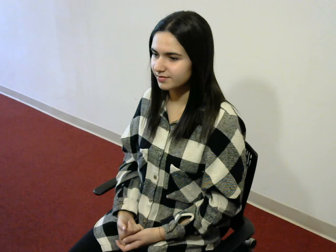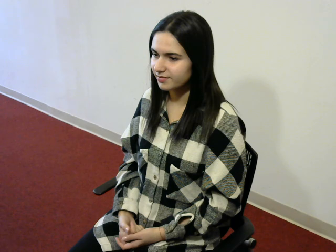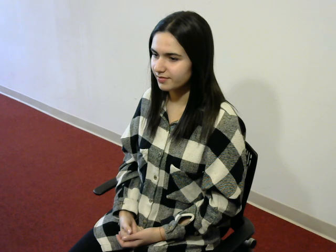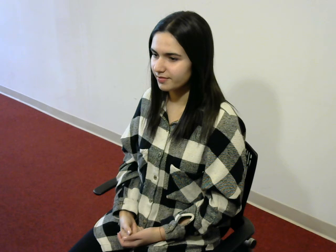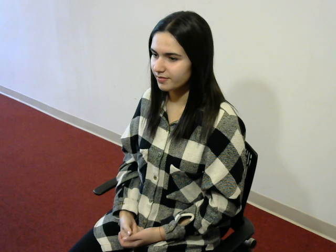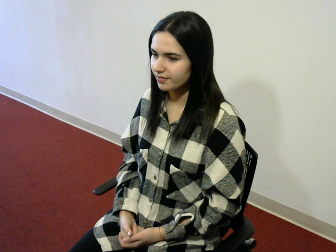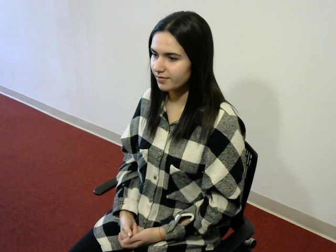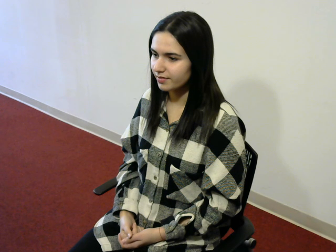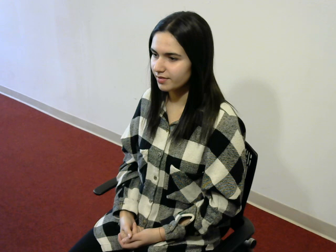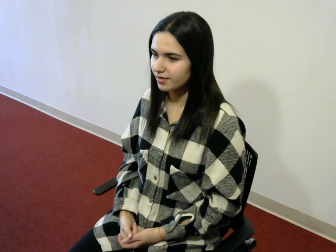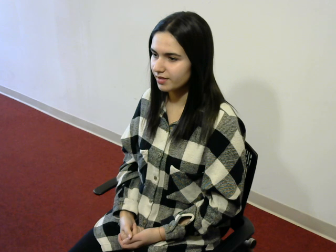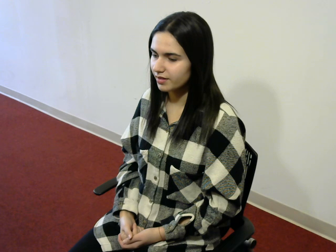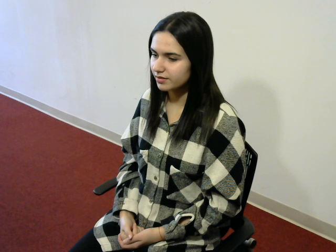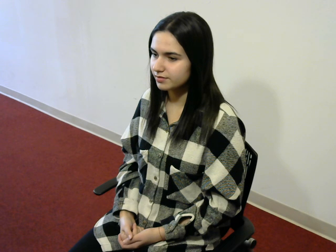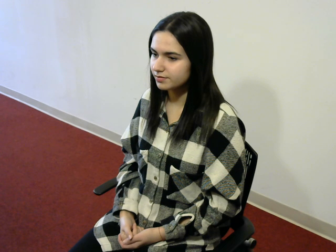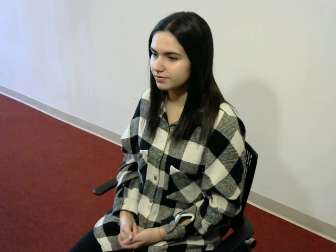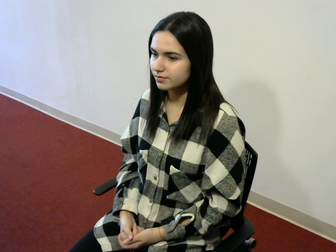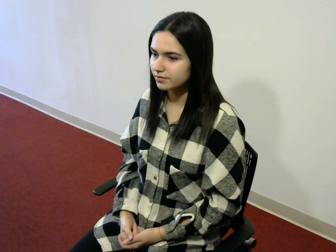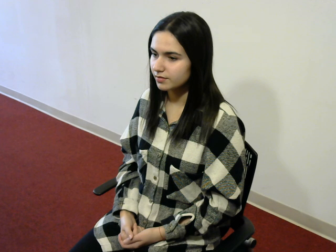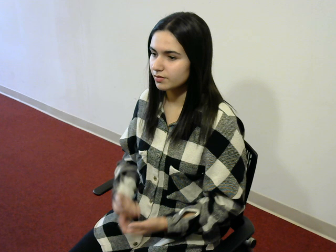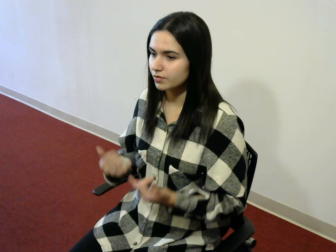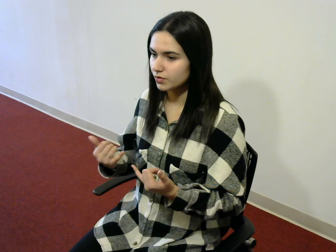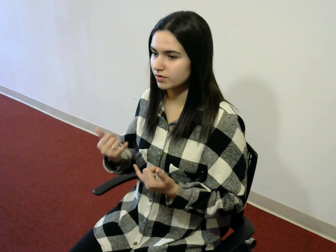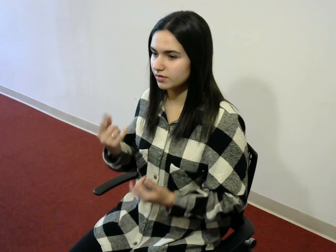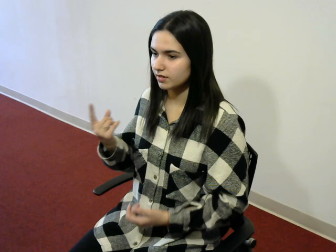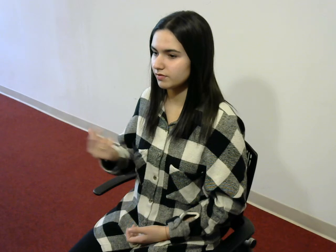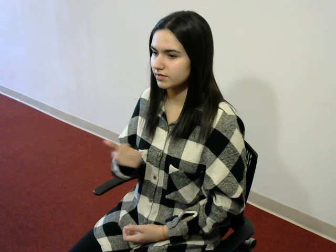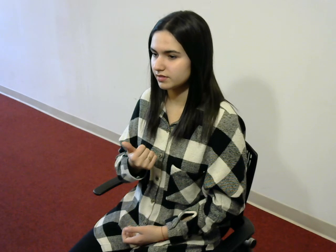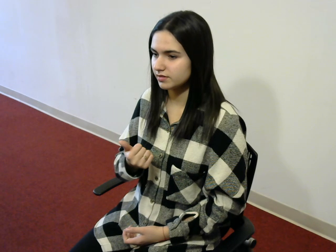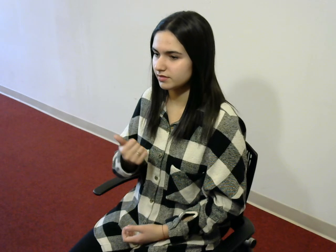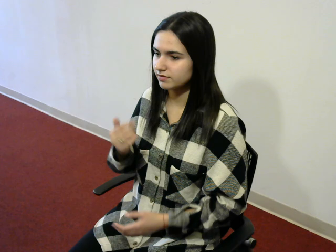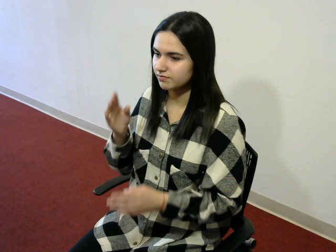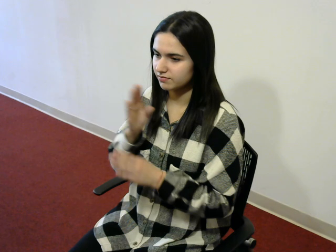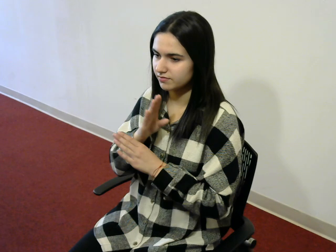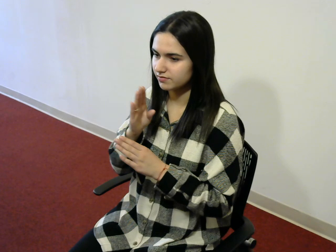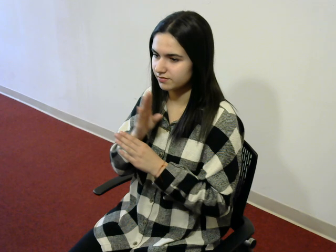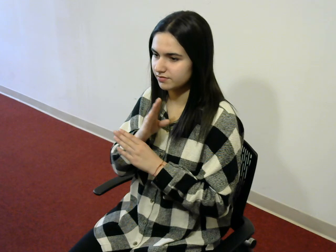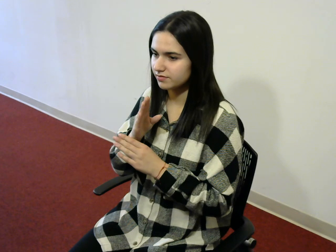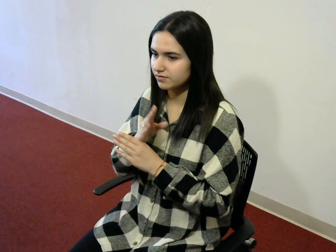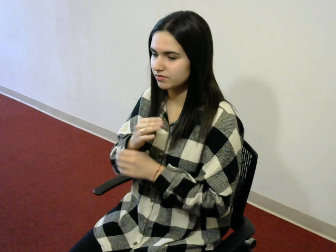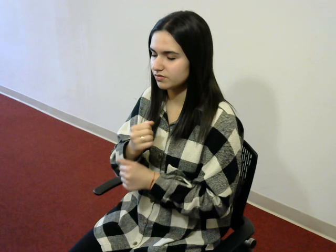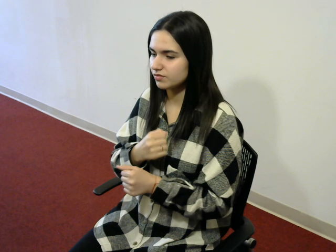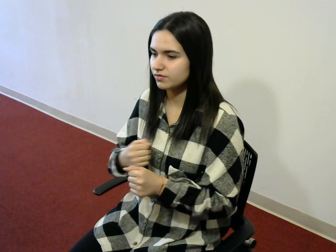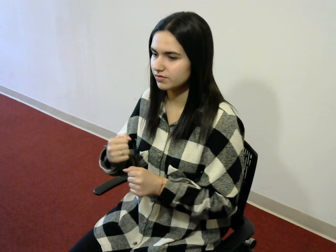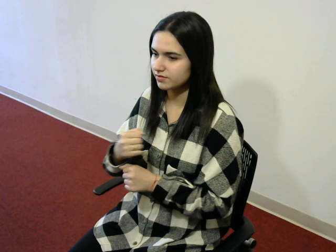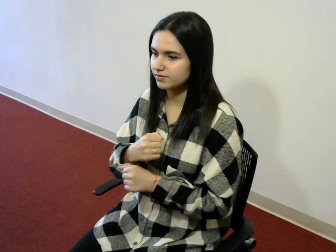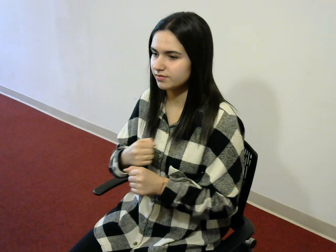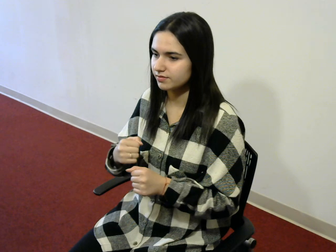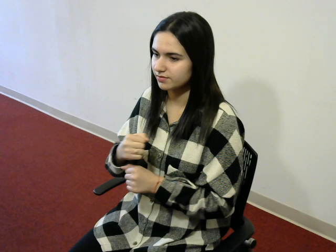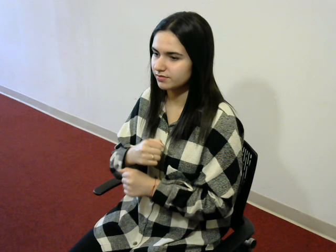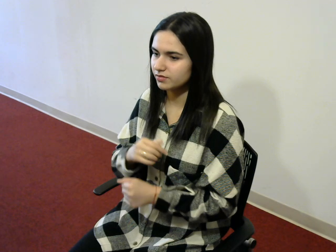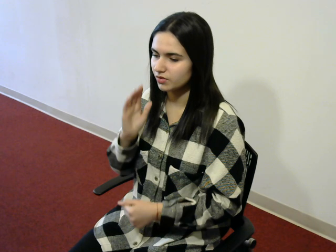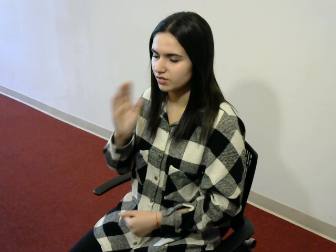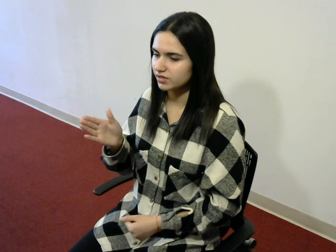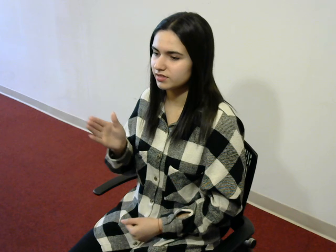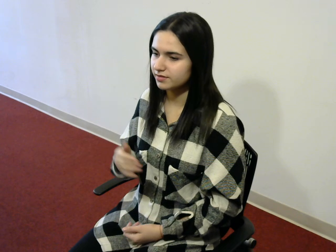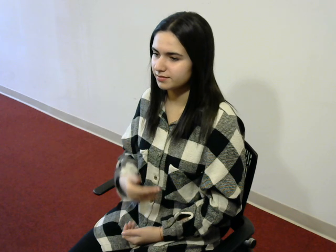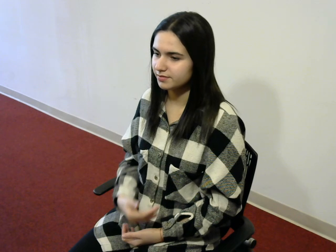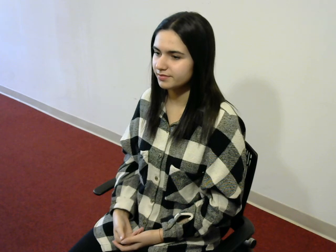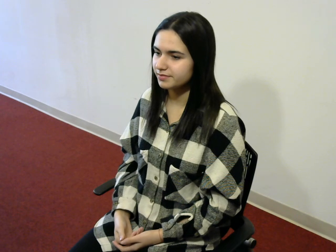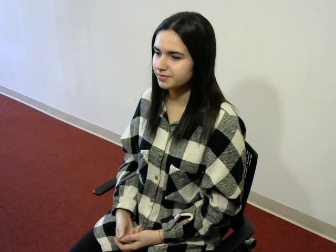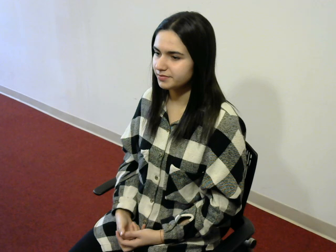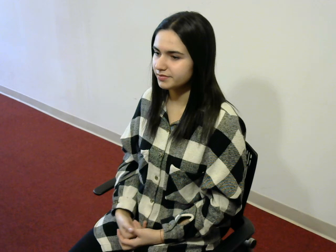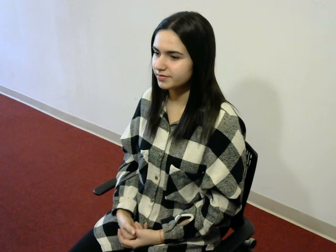Bu həftə hava küləkli olacaq